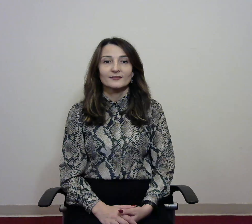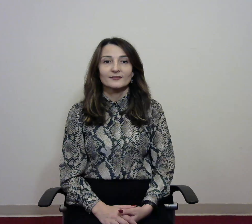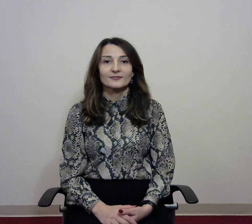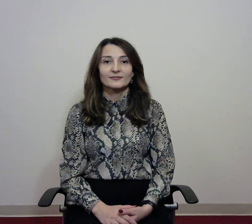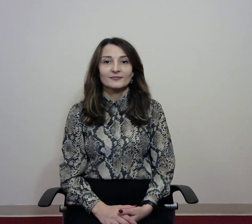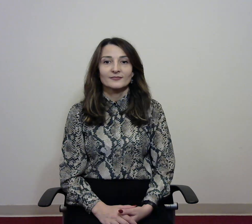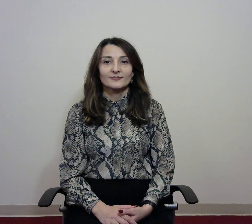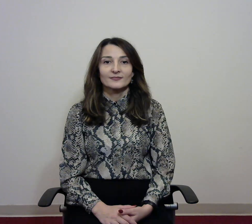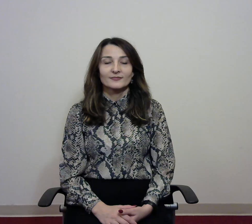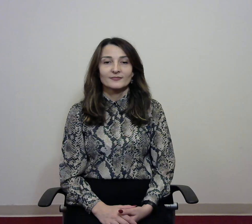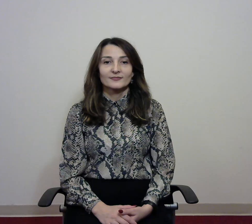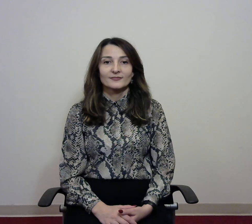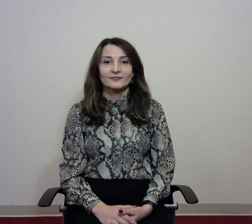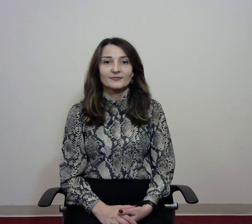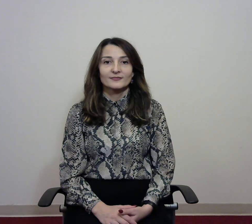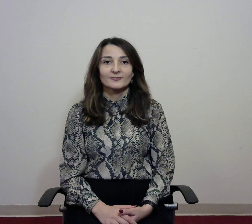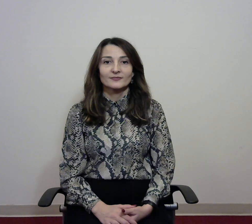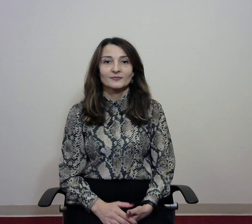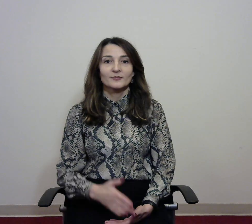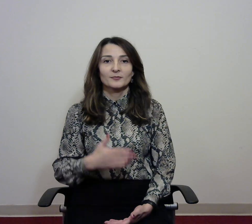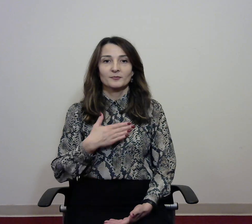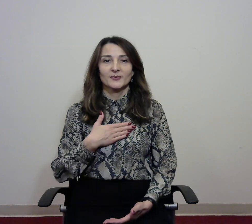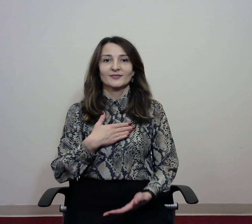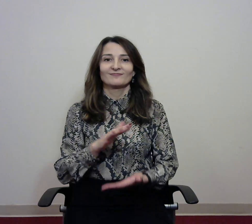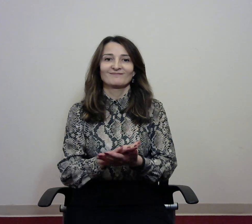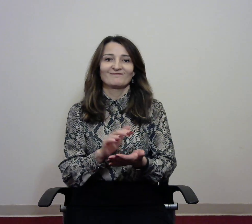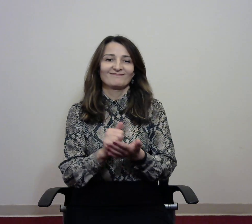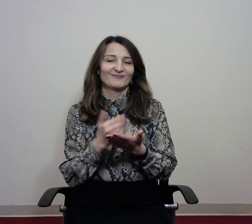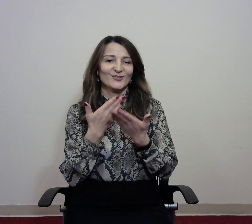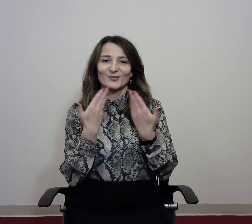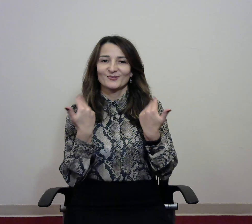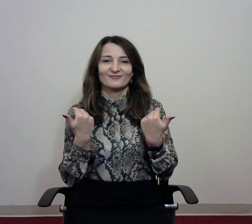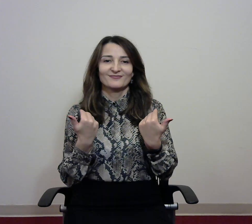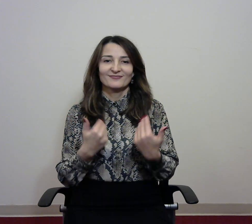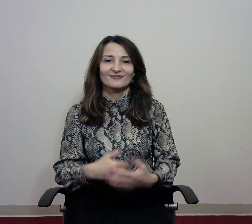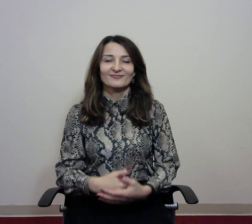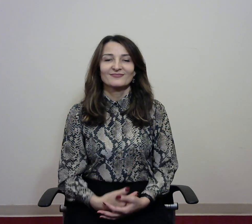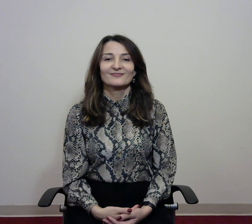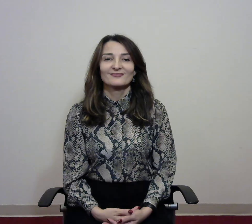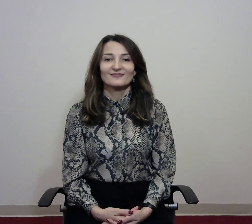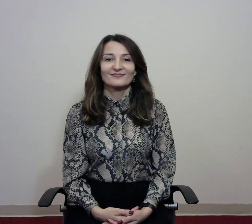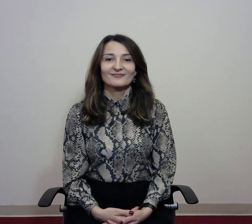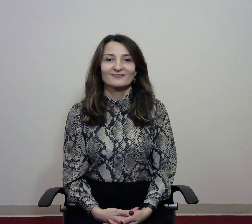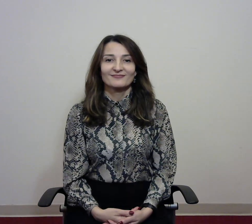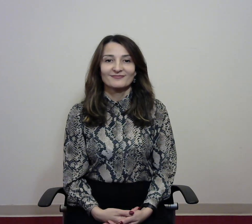Mənim ləqəbim yoxdur